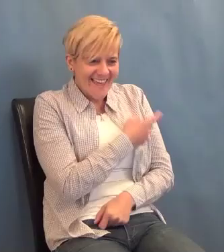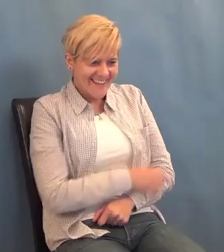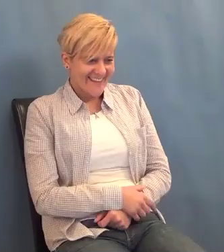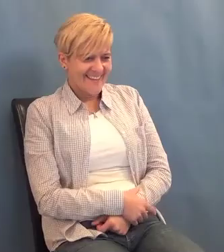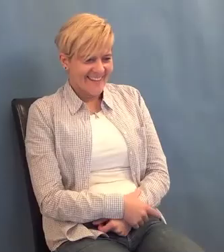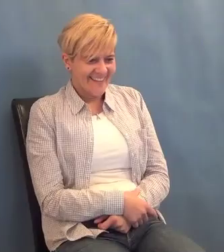Pyta mnie.